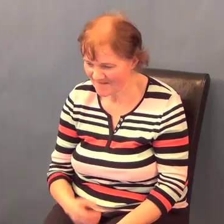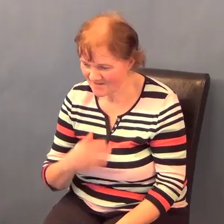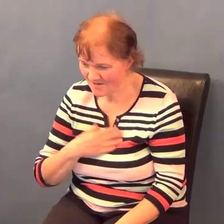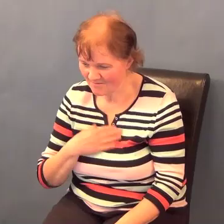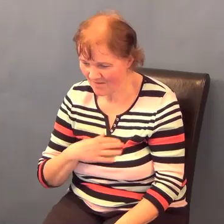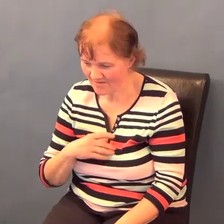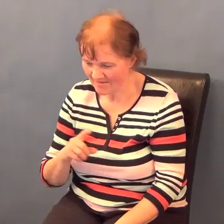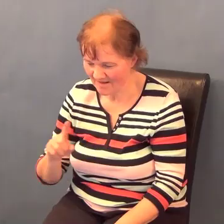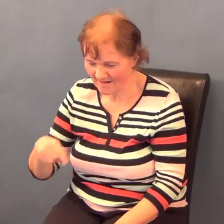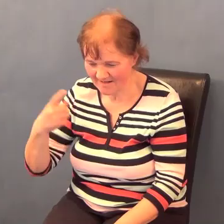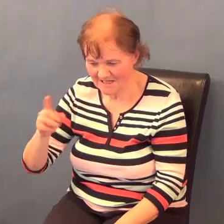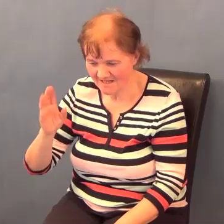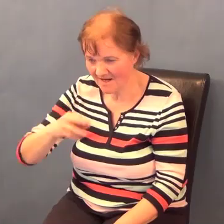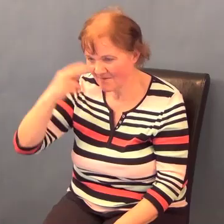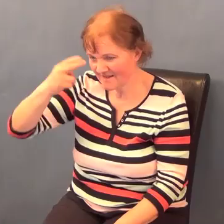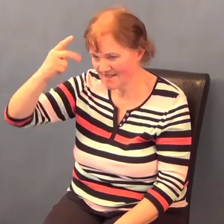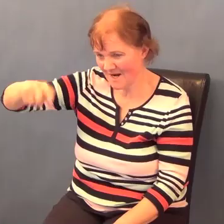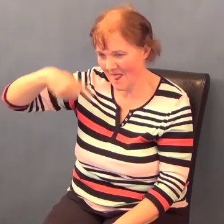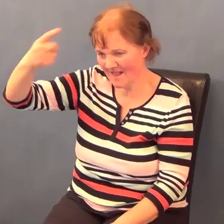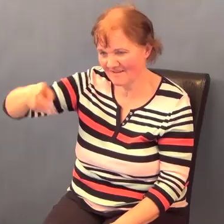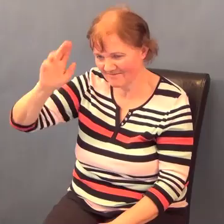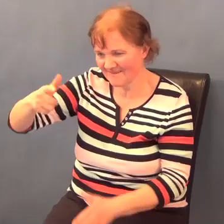Następna sobota lepiej nie, lepiej w kolejną niedzielę.